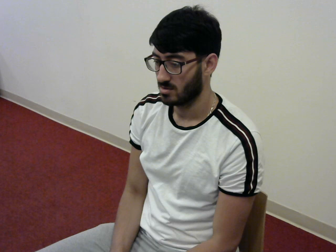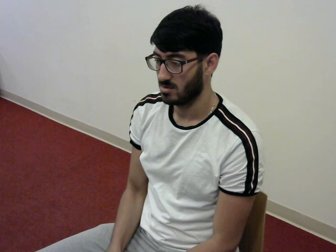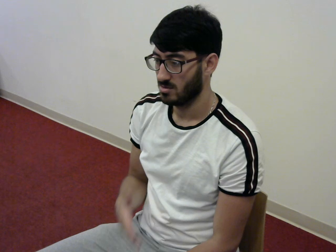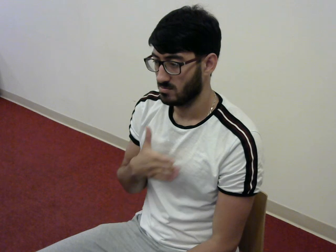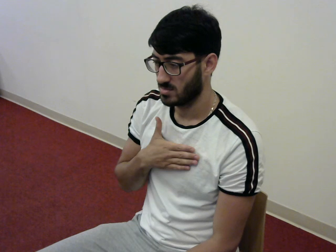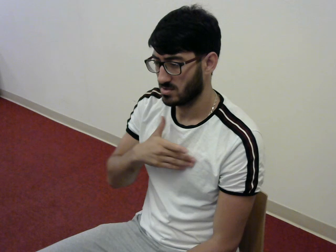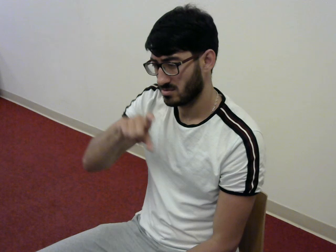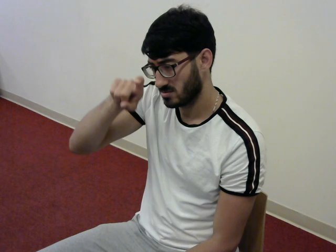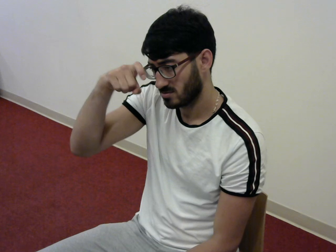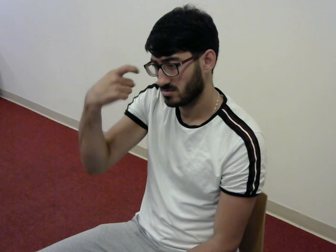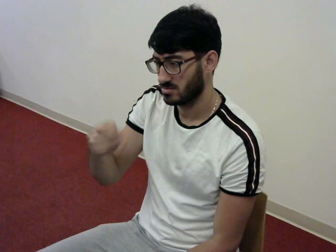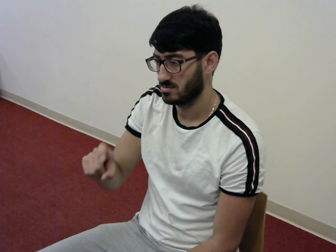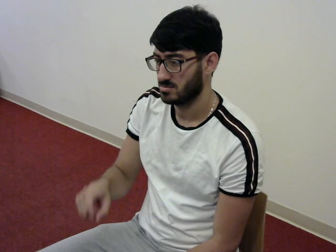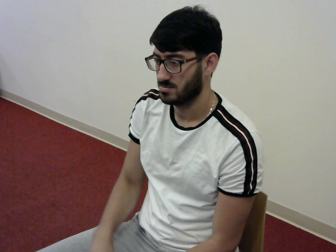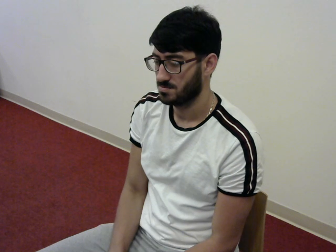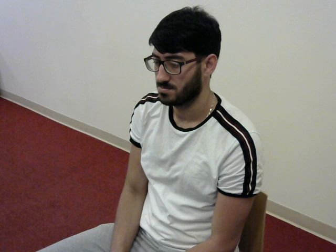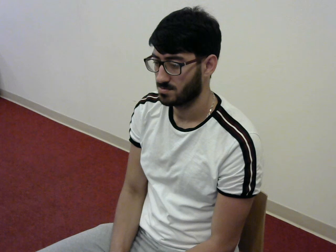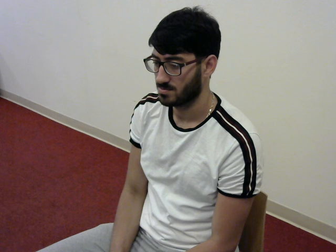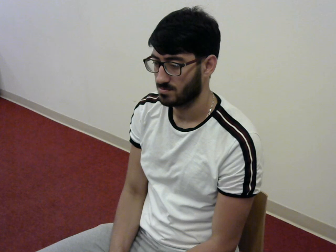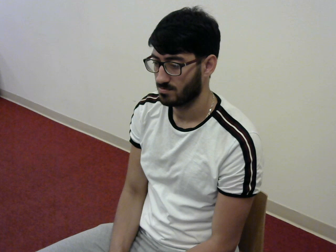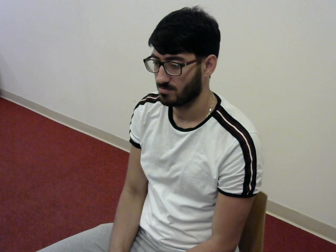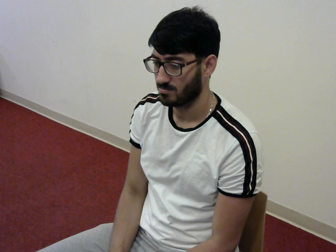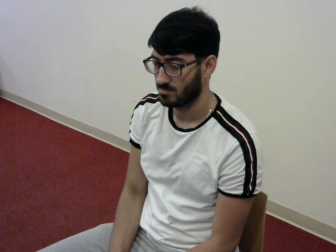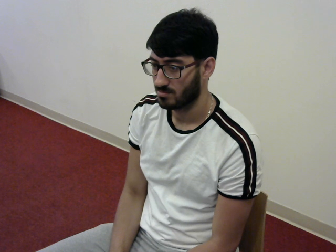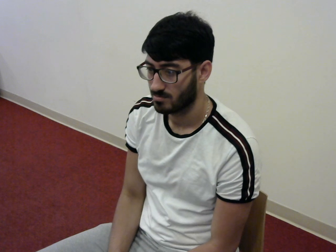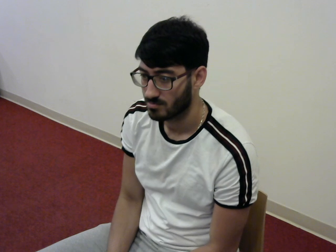Mənə istidir